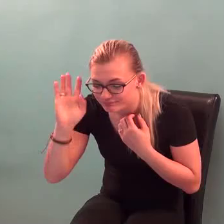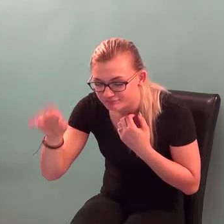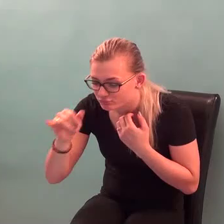Nie mogę.